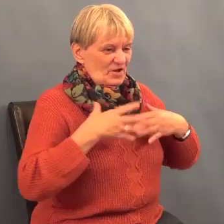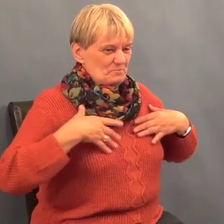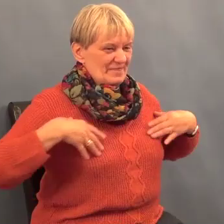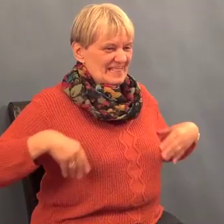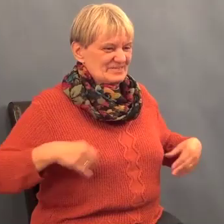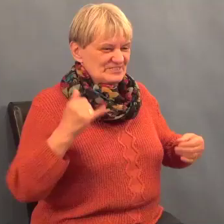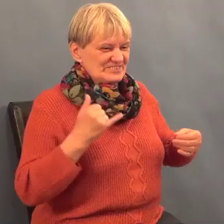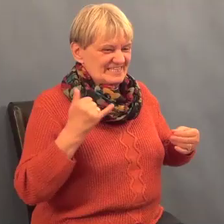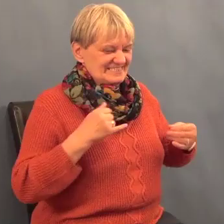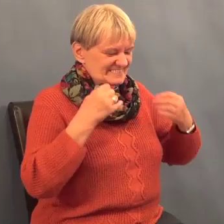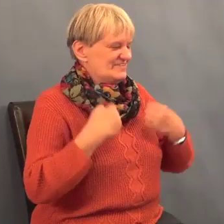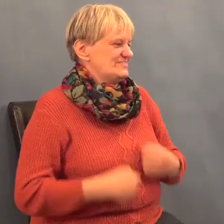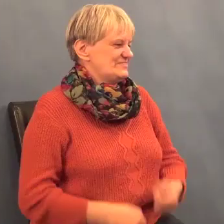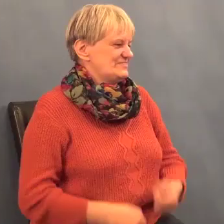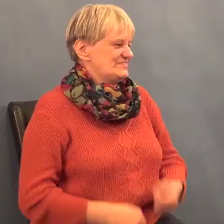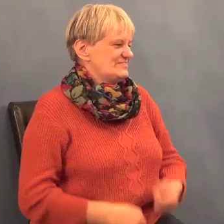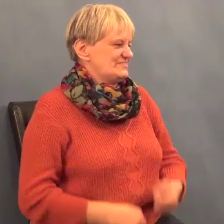Kombinezon dziecka, tak na siebie założył.